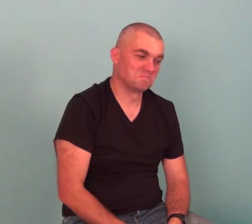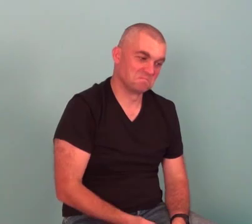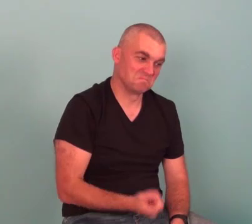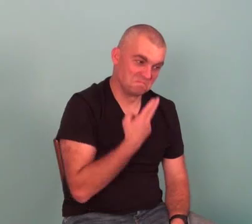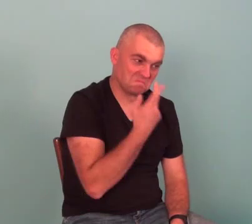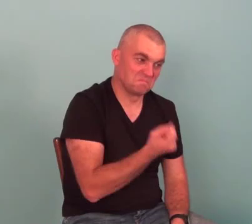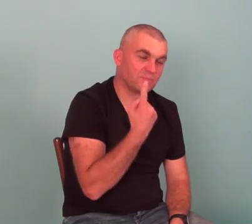Widzę i to dla mnie dziwne jest.